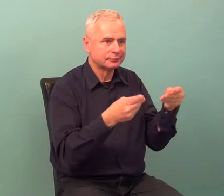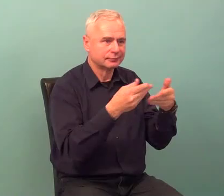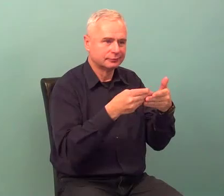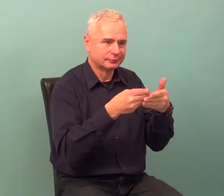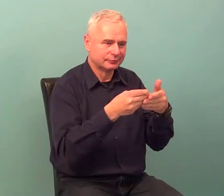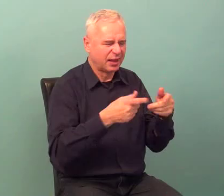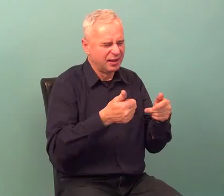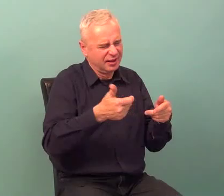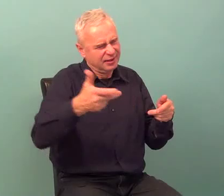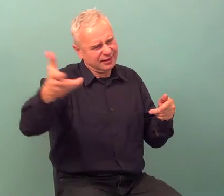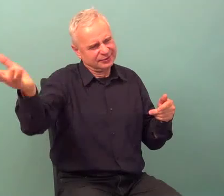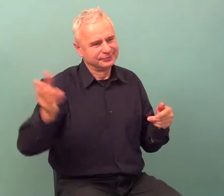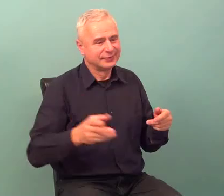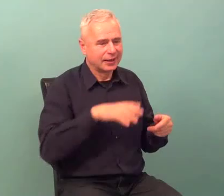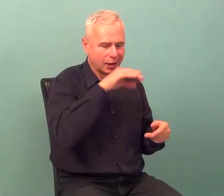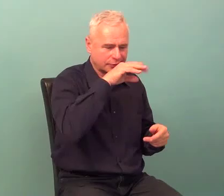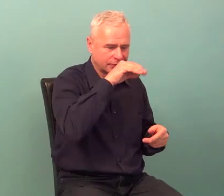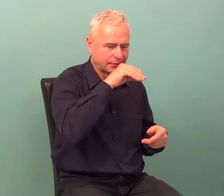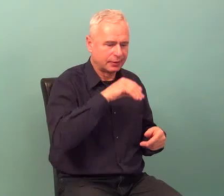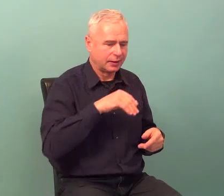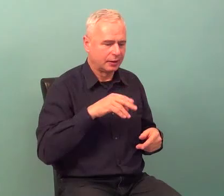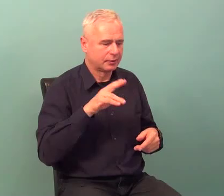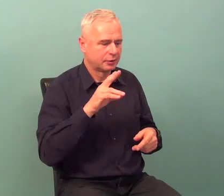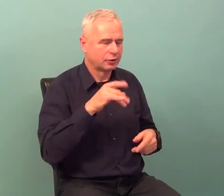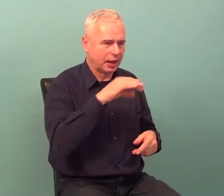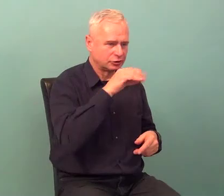Kilka rysunków z kaczkami.